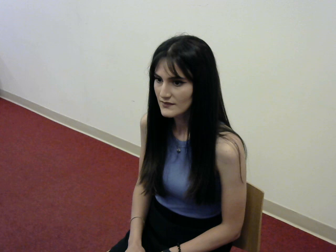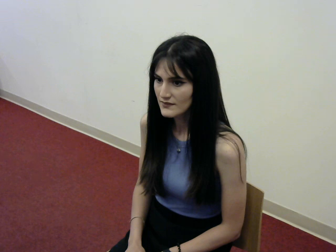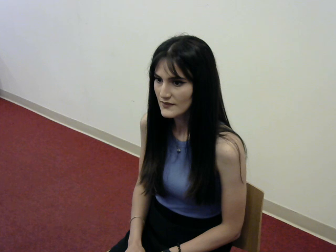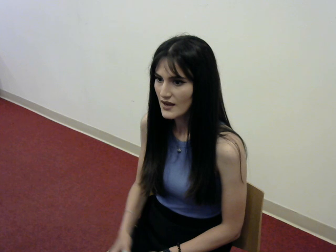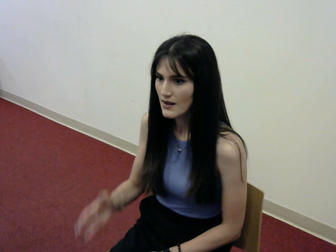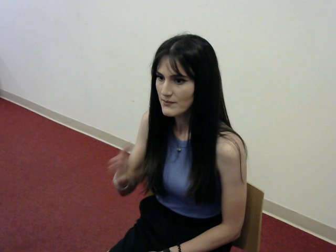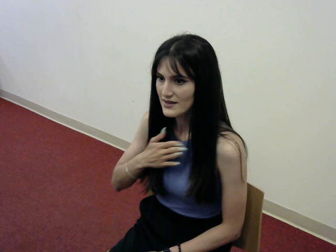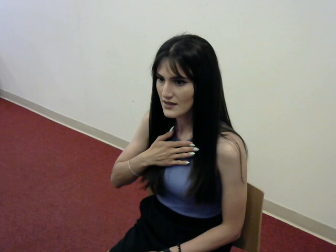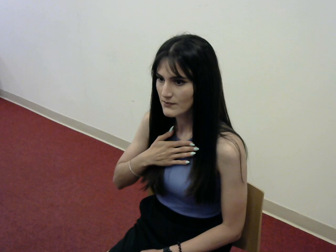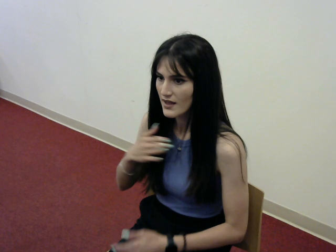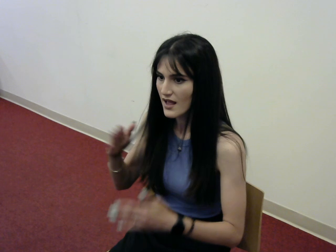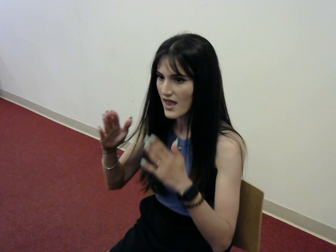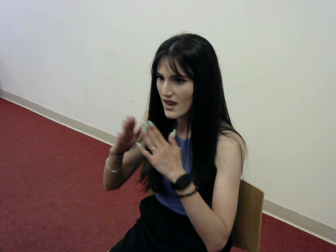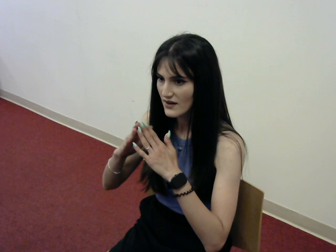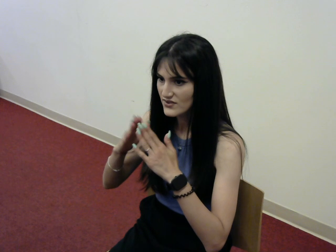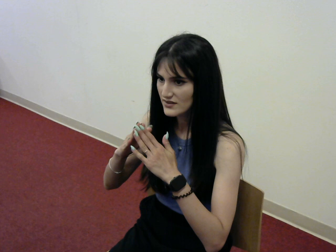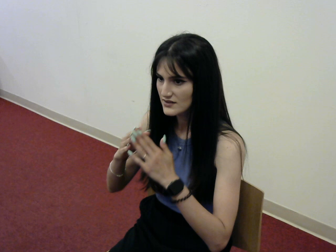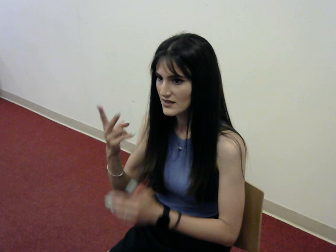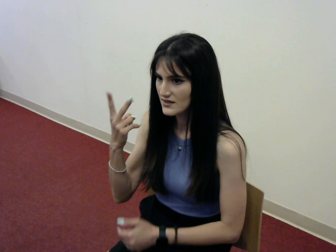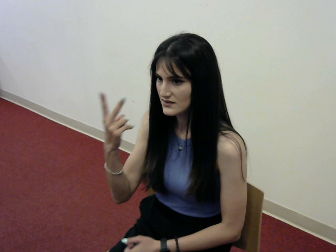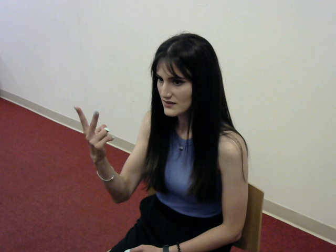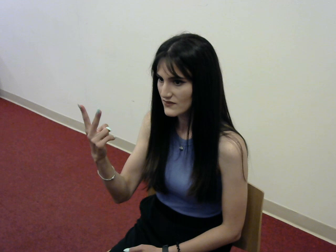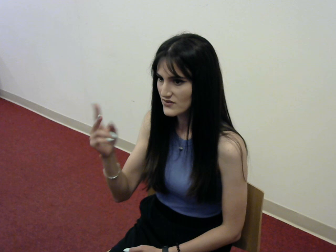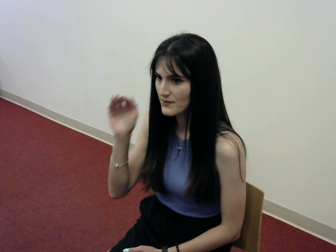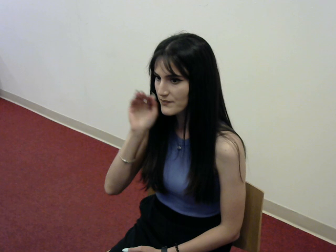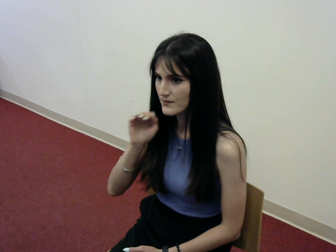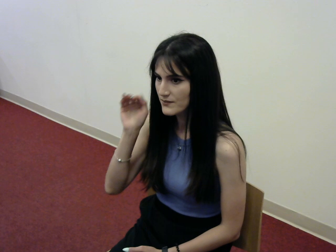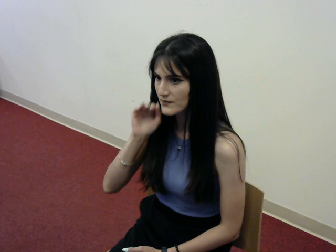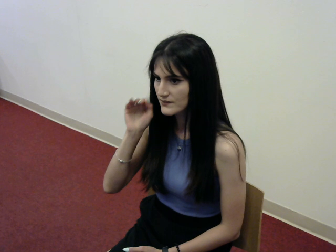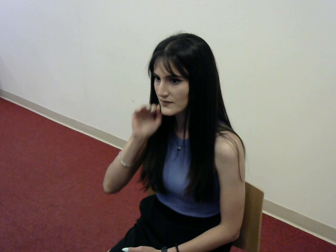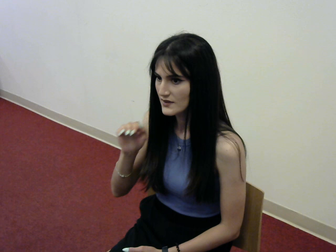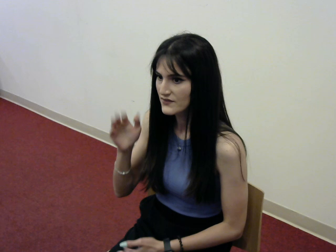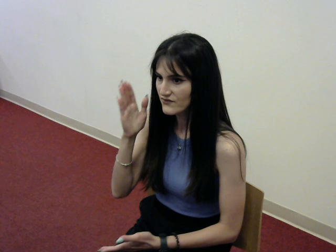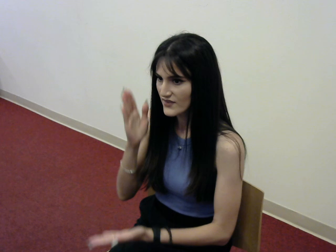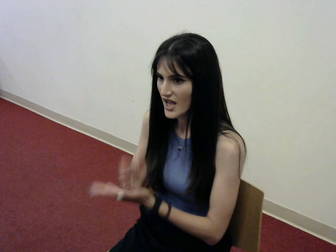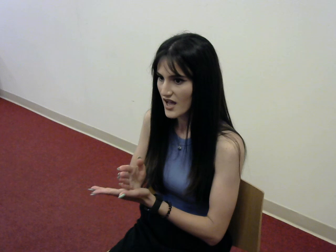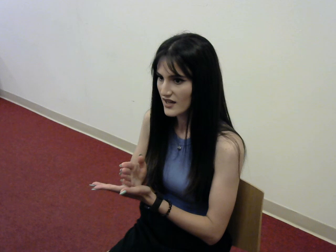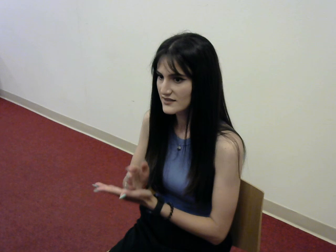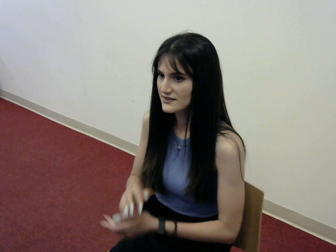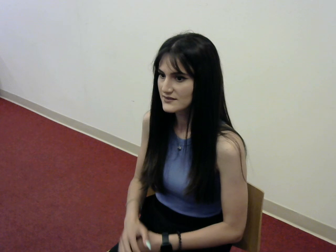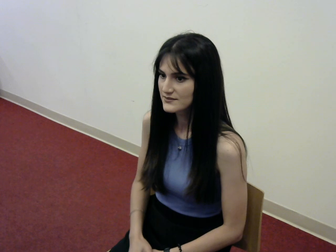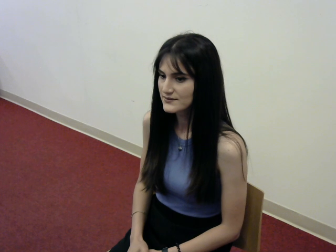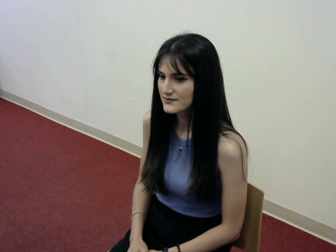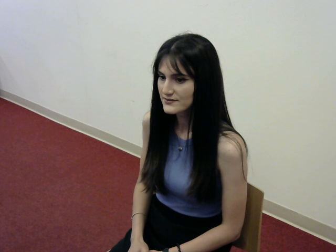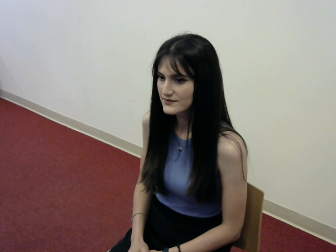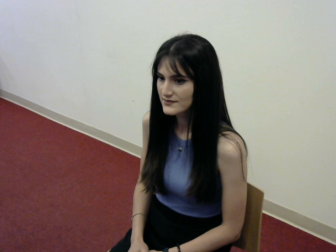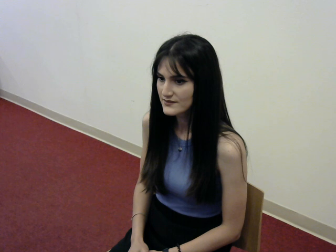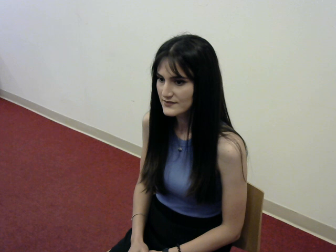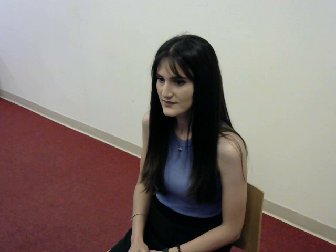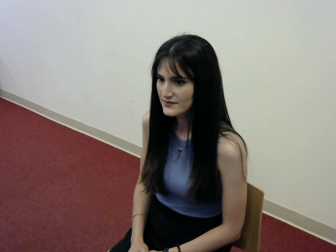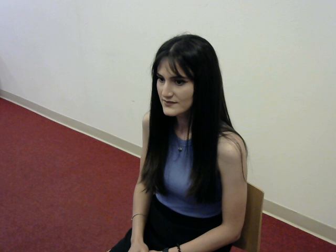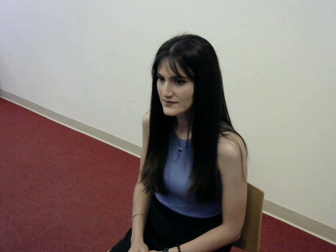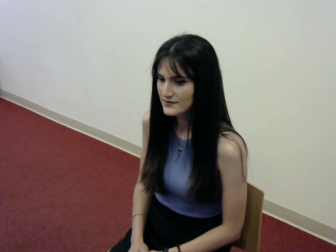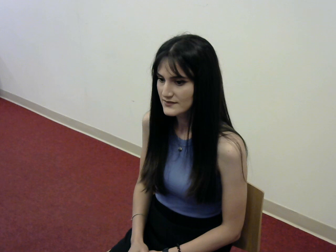Mənim evdə 2 pişiyim var